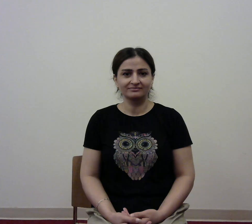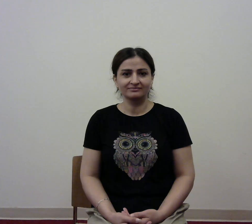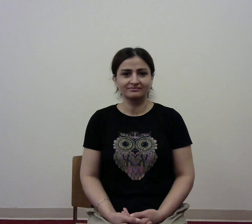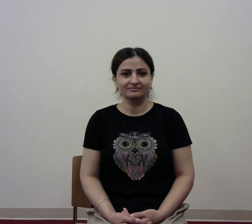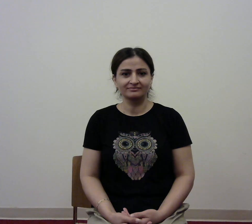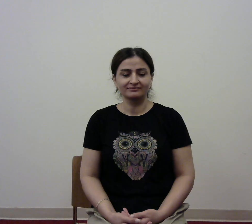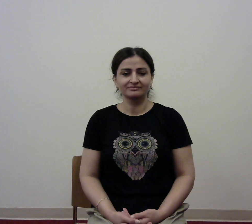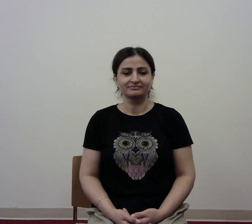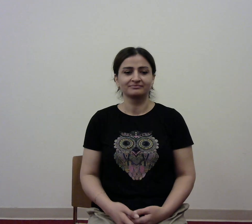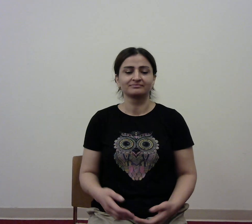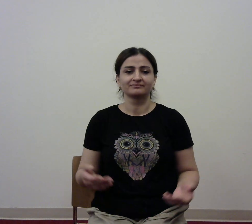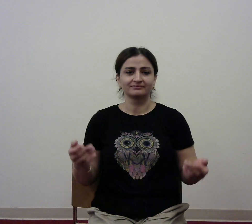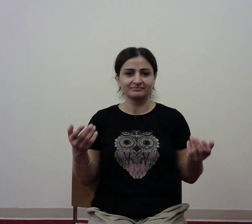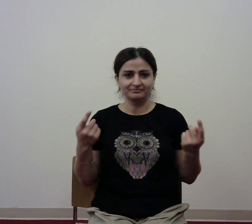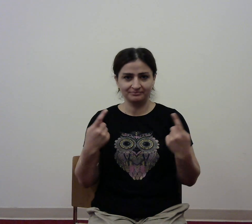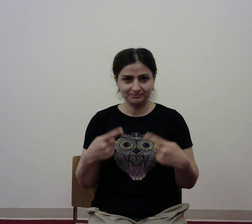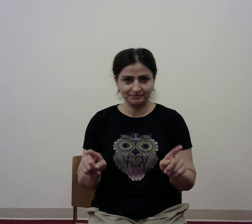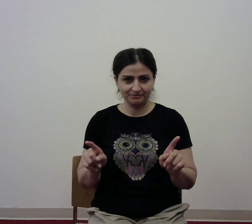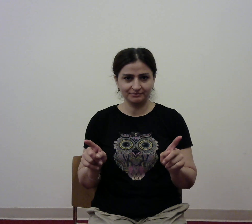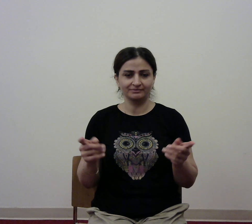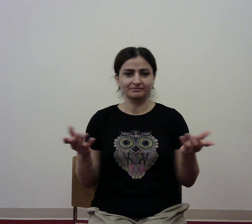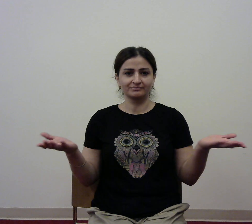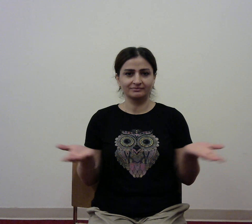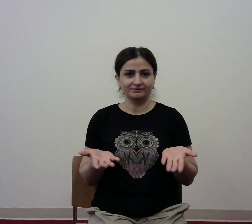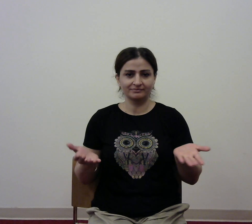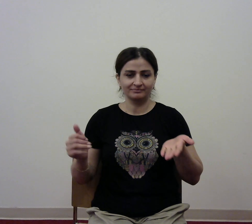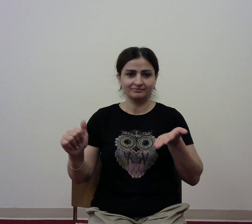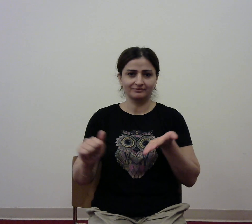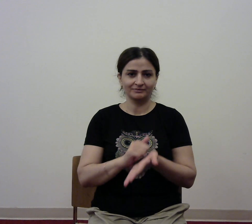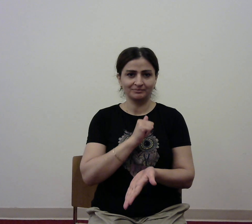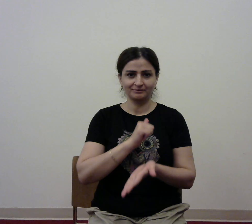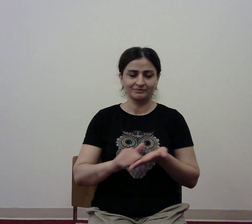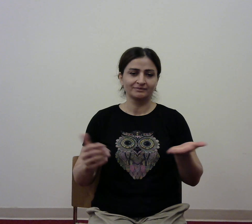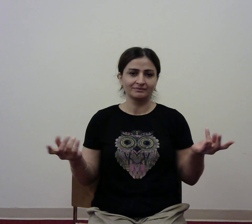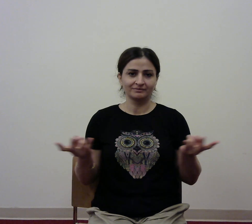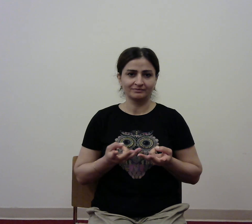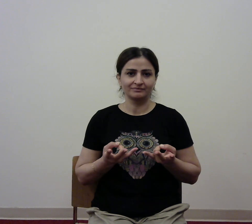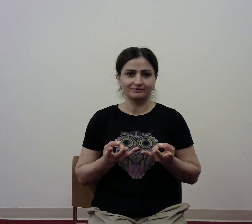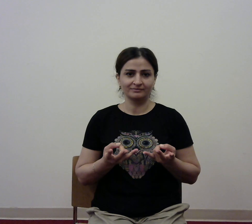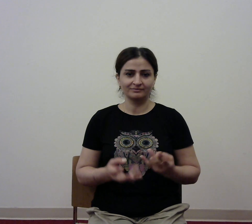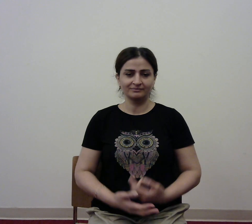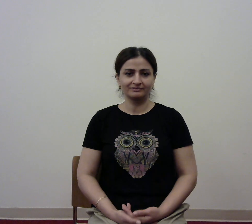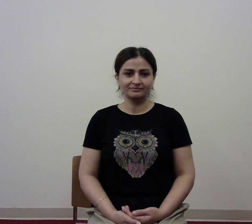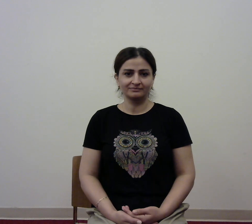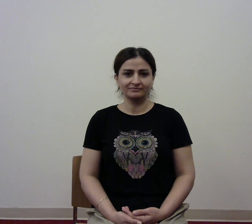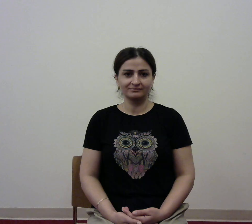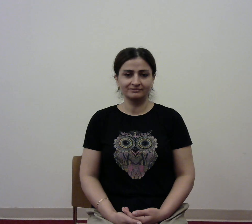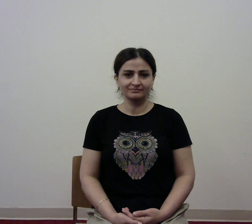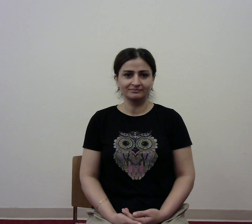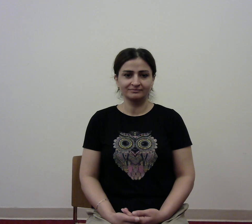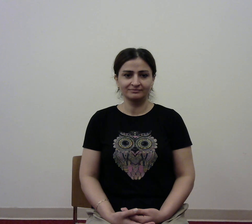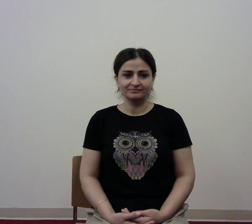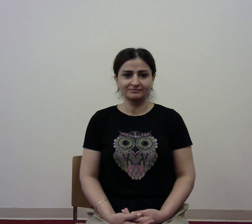Başqa hansı sənədlər lazımdır?